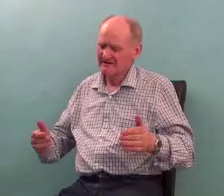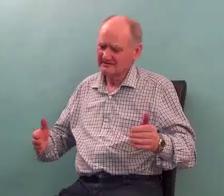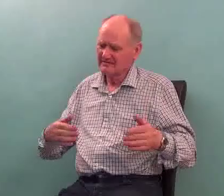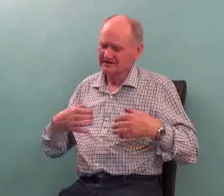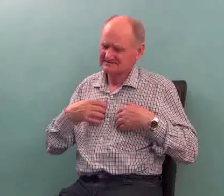Żywą.